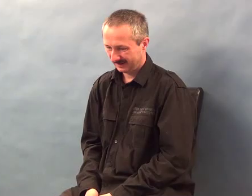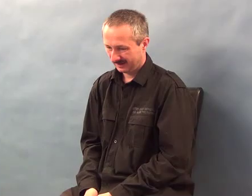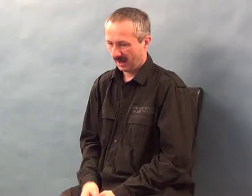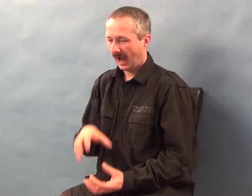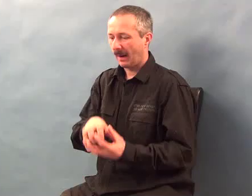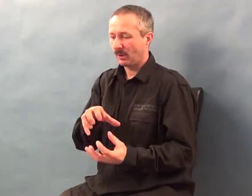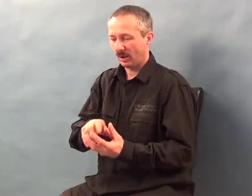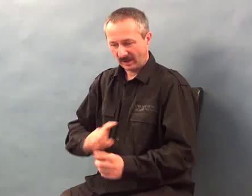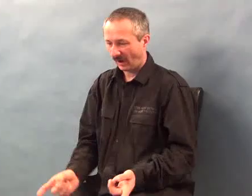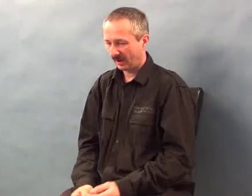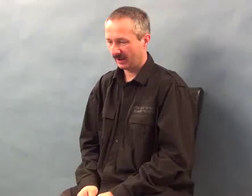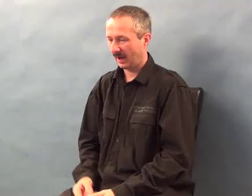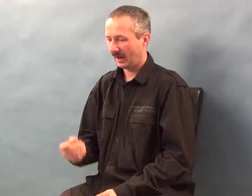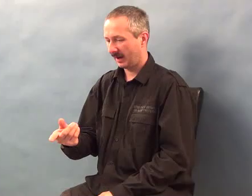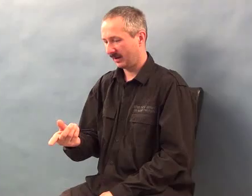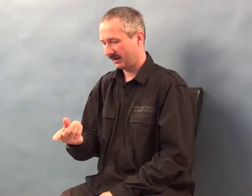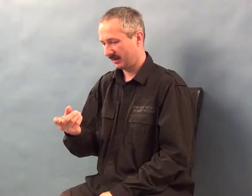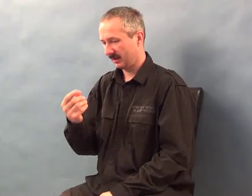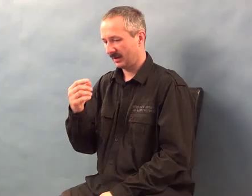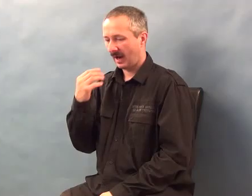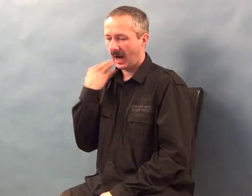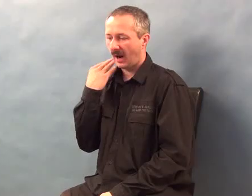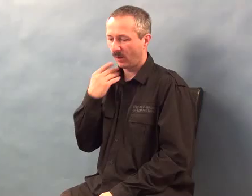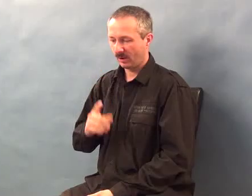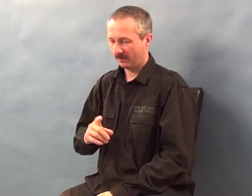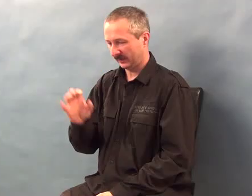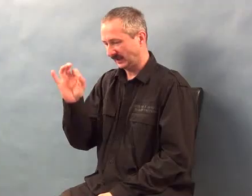Hamburgera nie wolno i zero alkoholu.